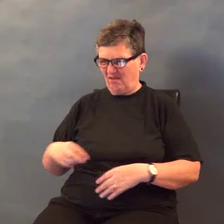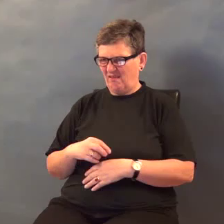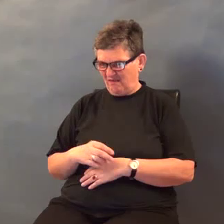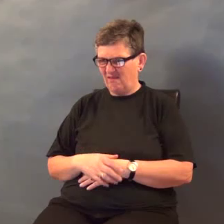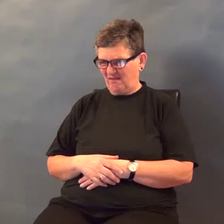Piesi się mijają.